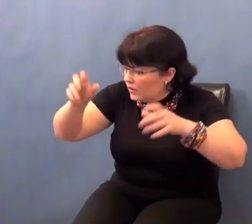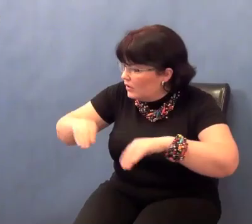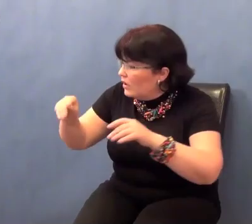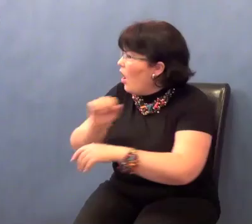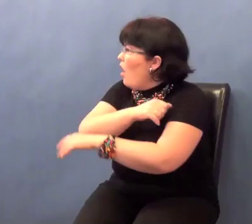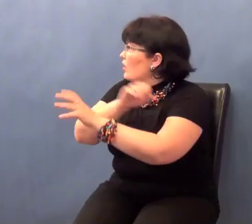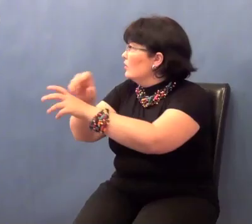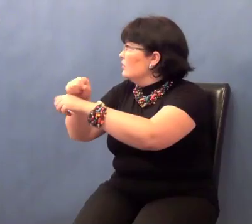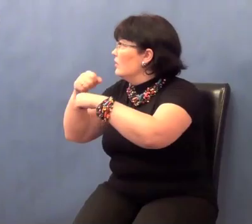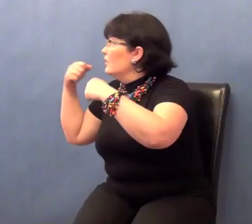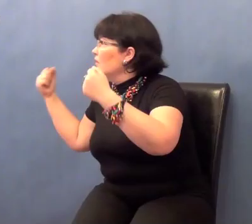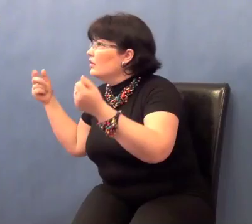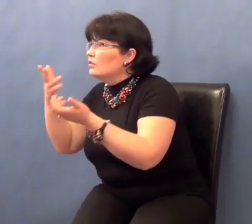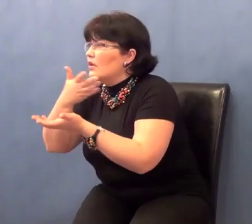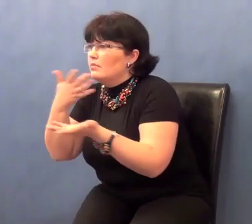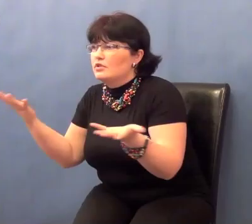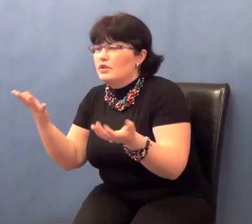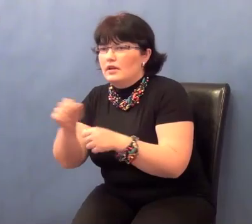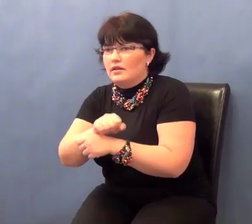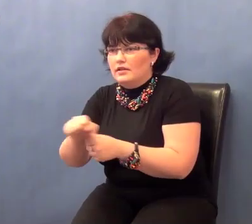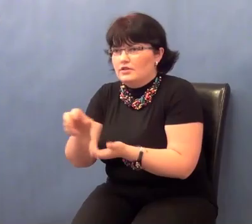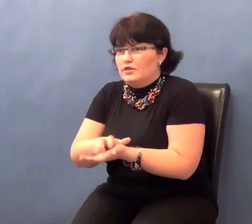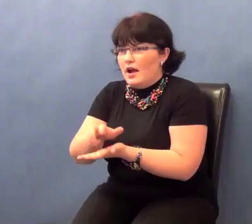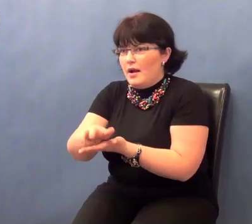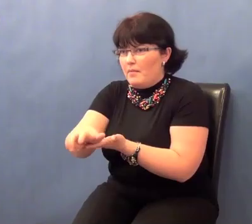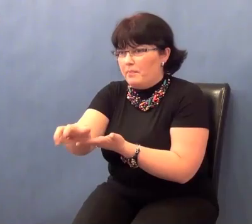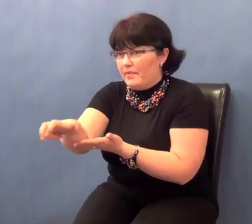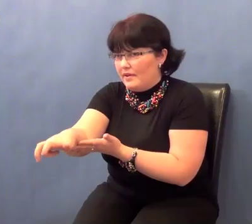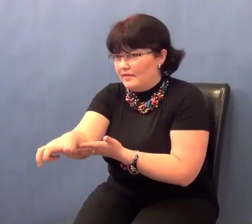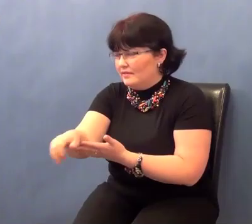Otworzyli okno i nie było nigdzie żaby.